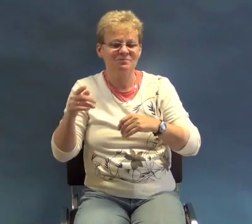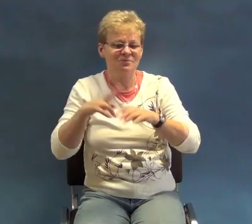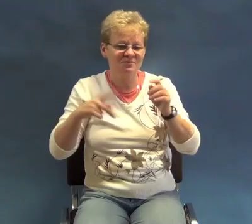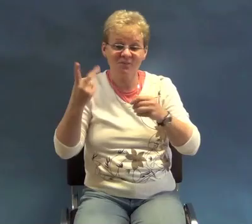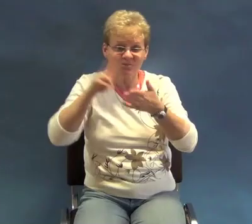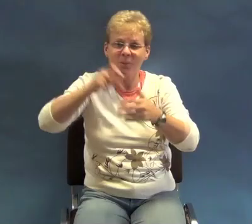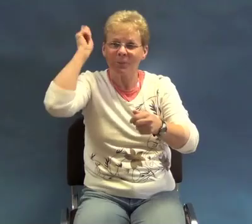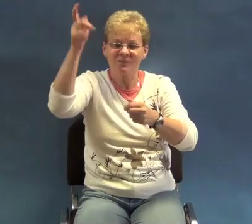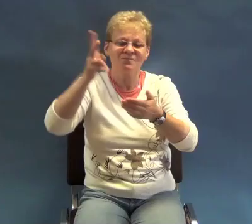Przedtem po raz drugi rzuciło kamieniem w okno.